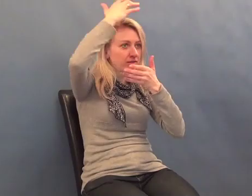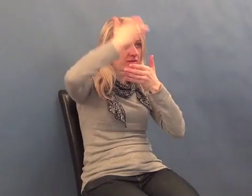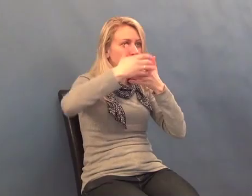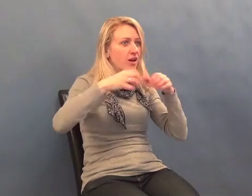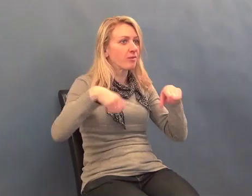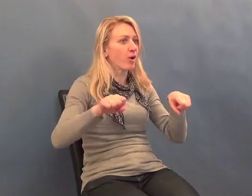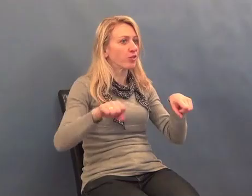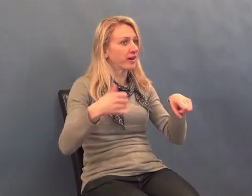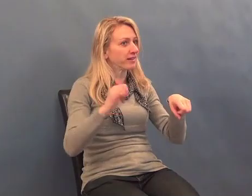Z motorem jest inaczej.